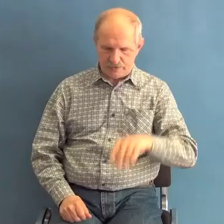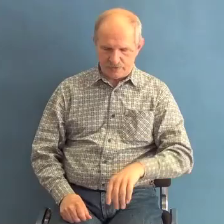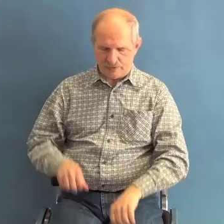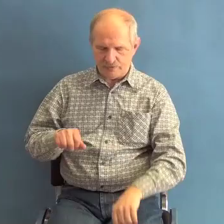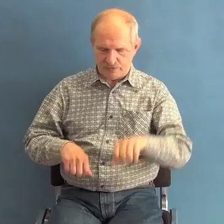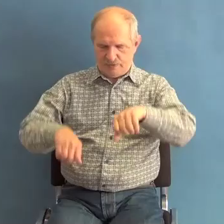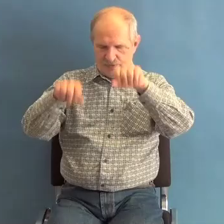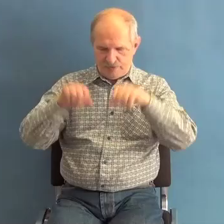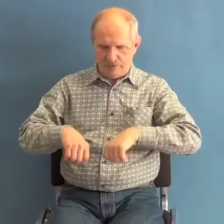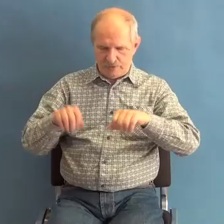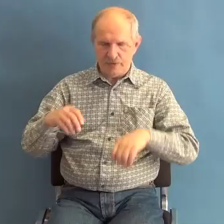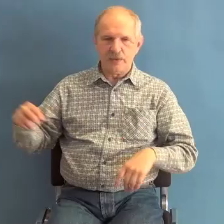Drezyna.